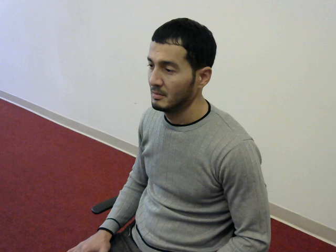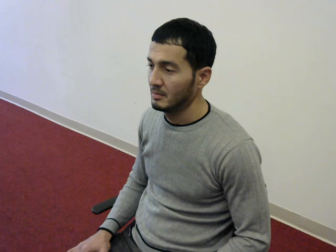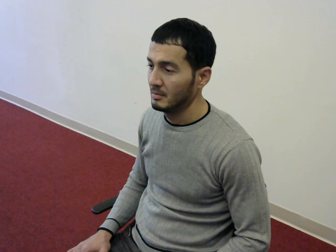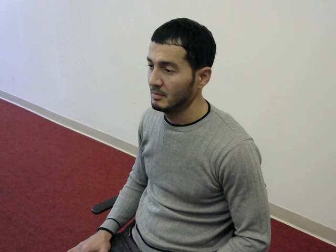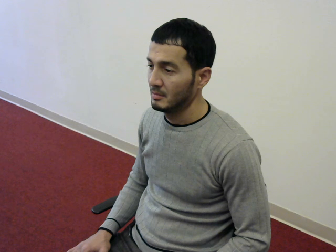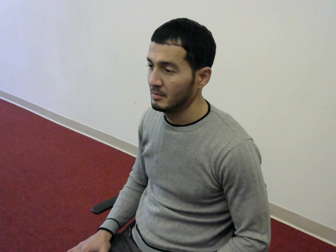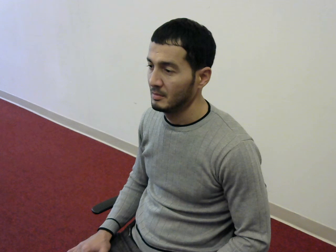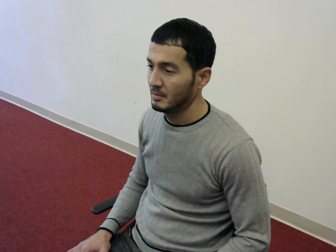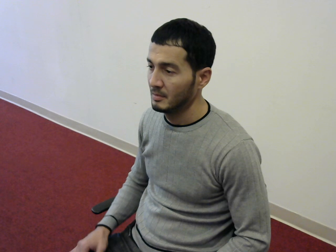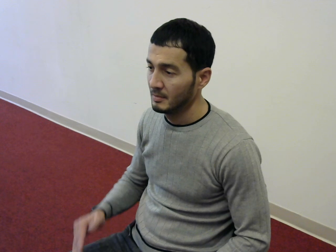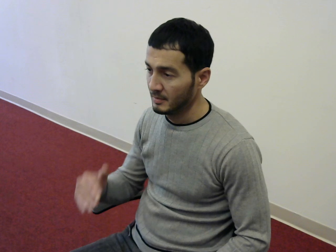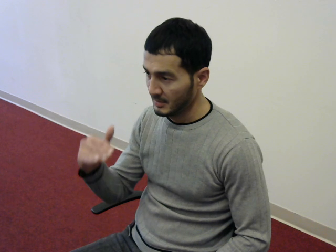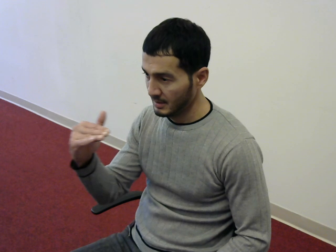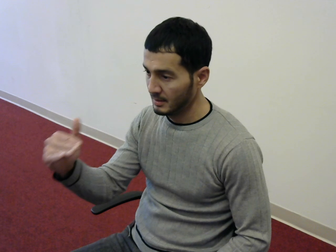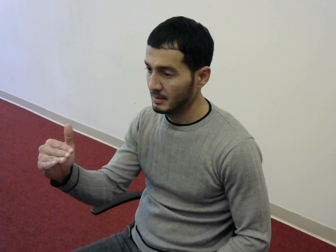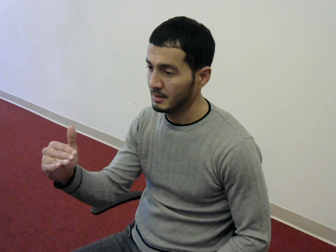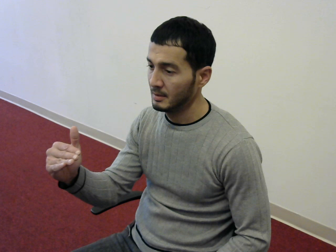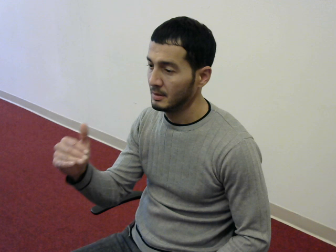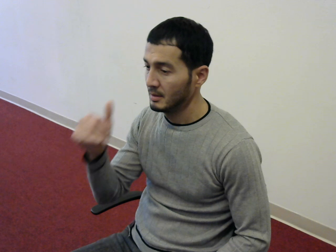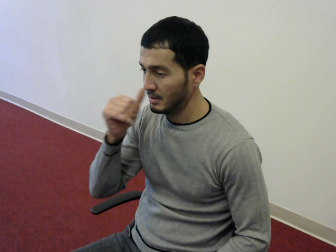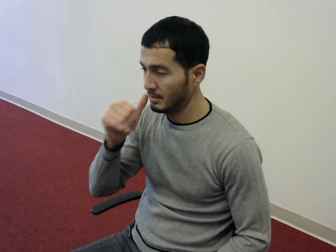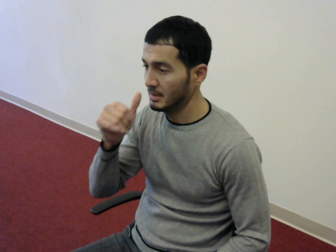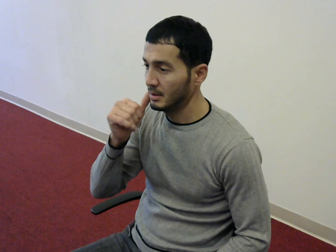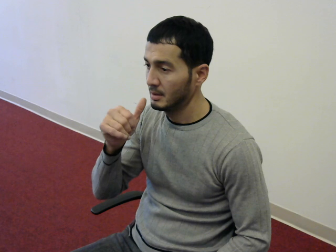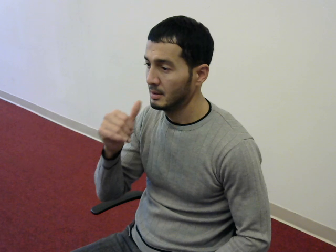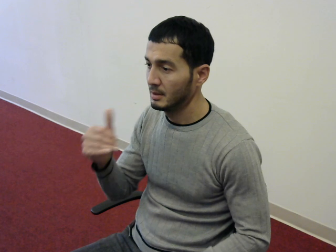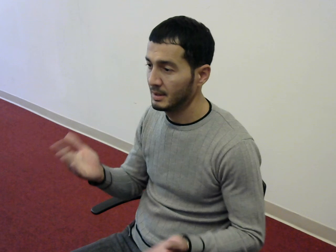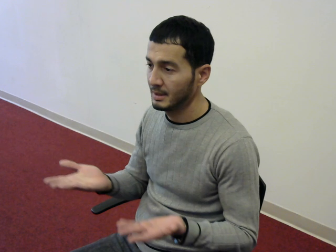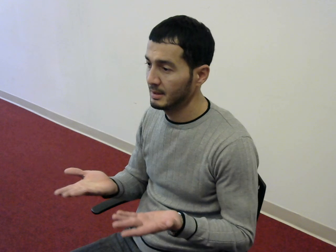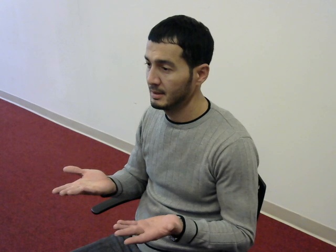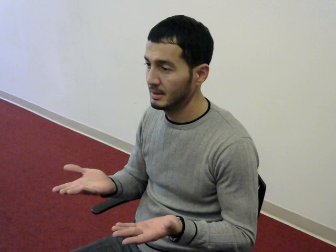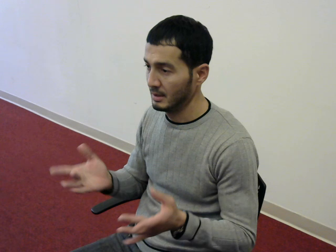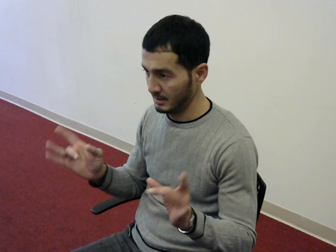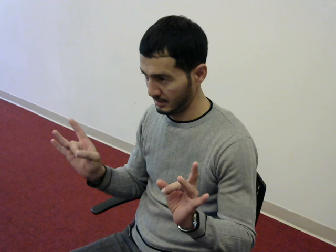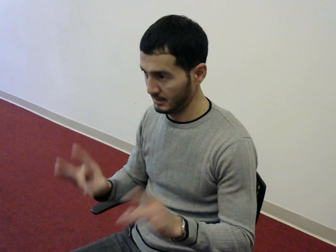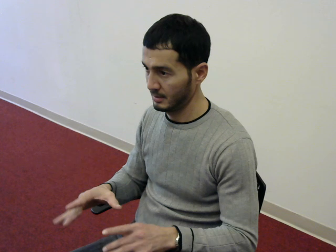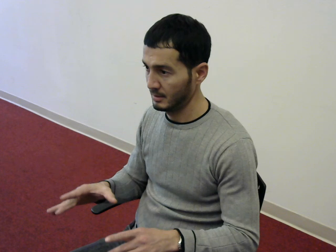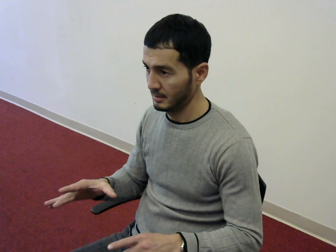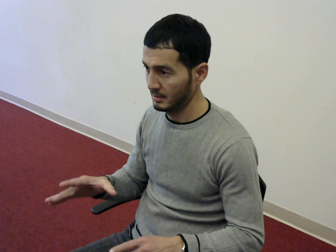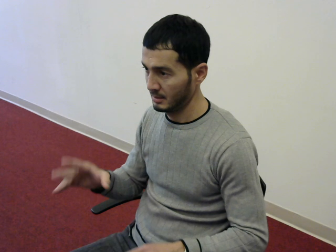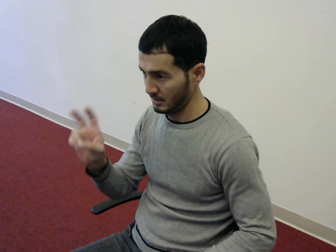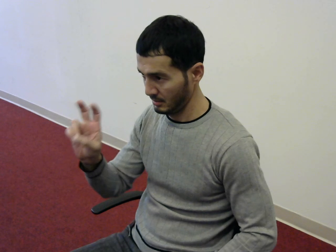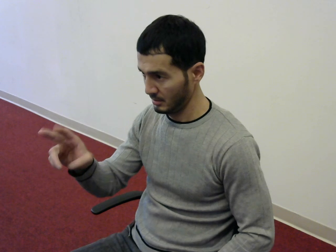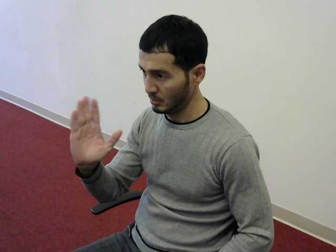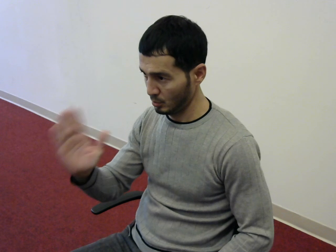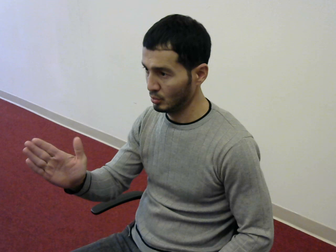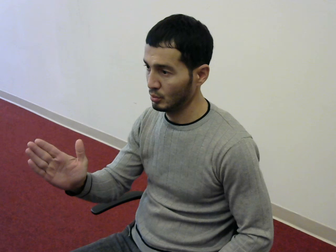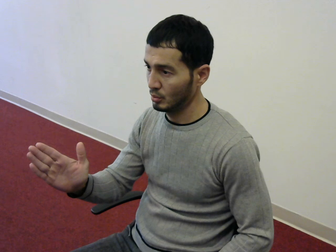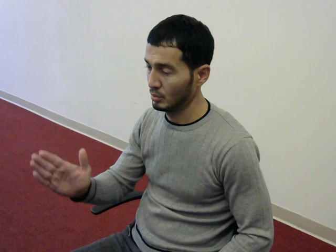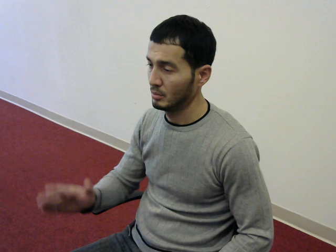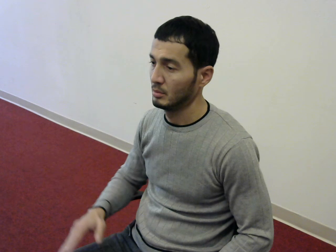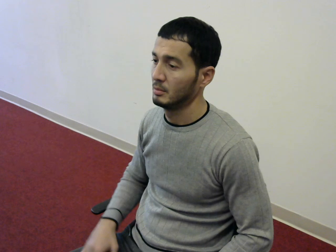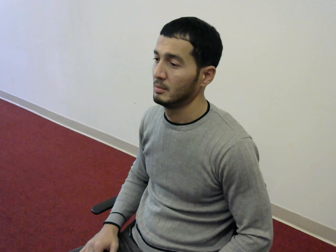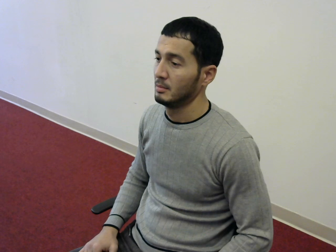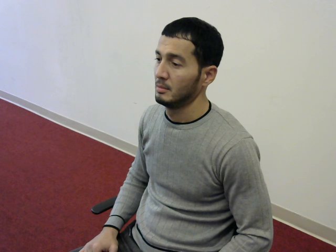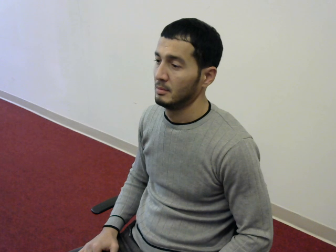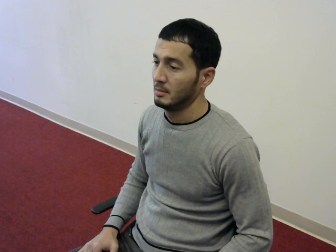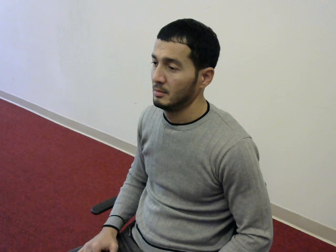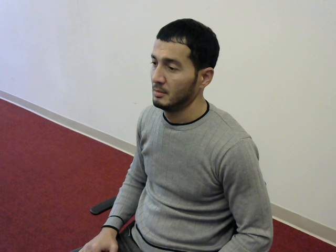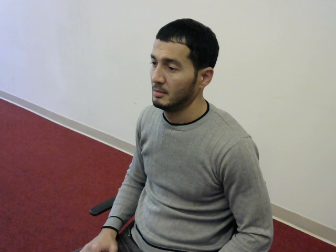Siz sabah hansı restorana gedəcəksiniz?